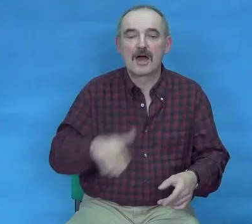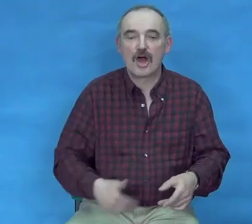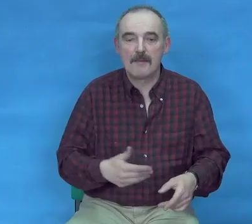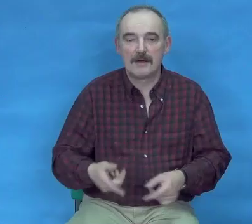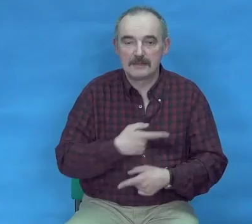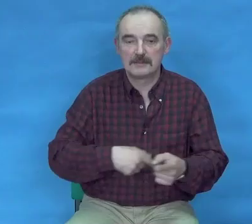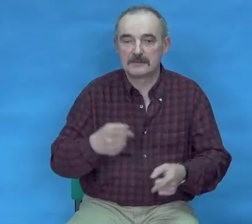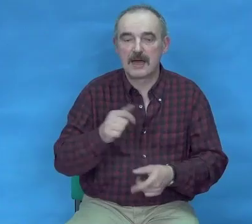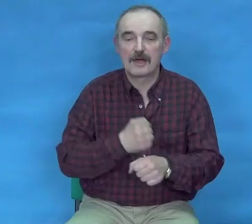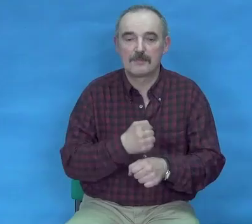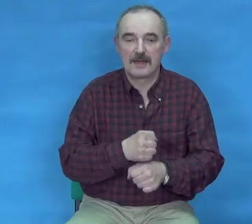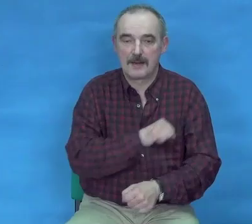Robotnicy kopią koparką.